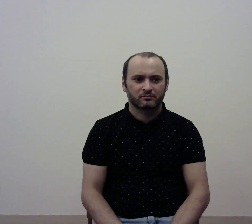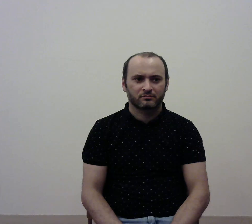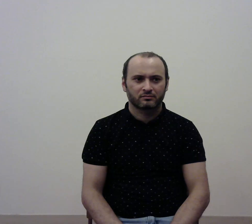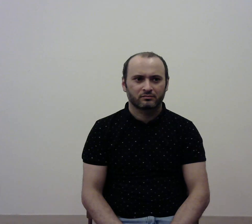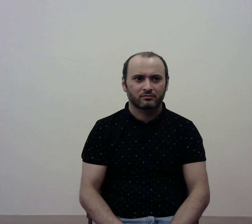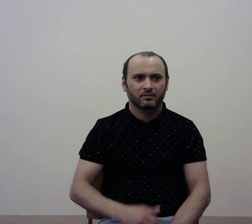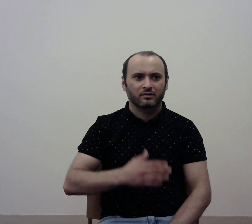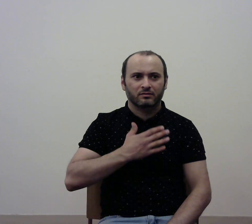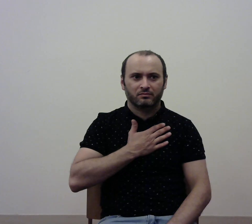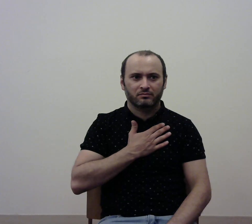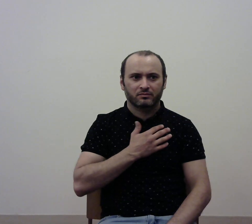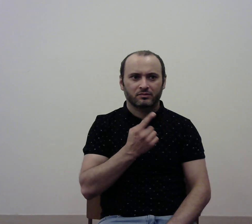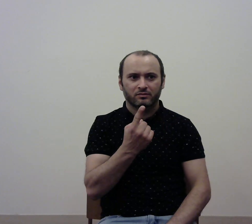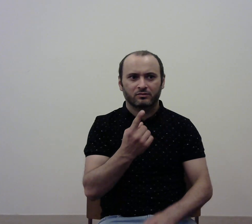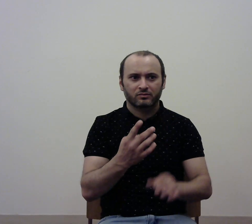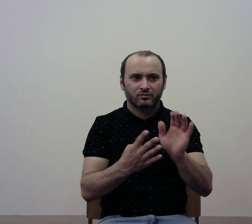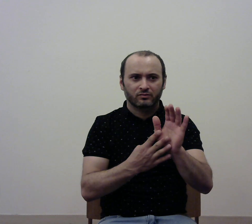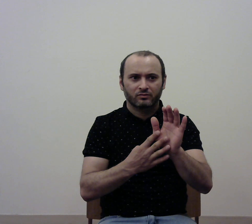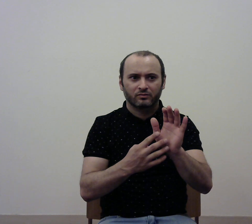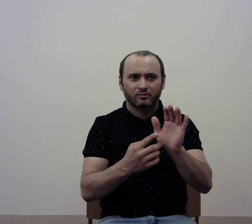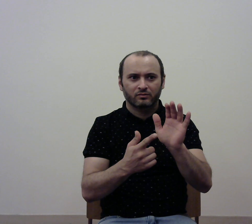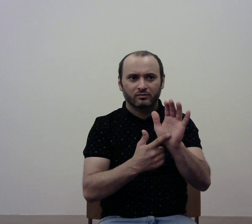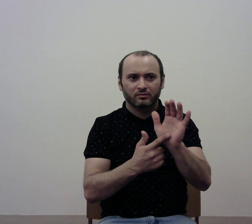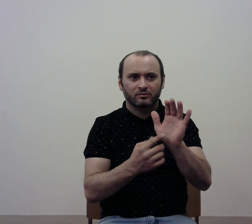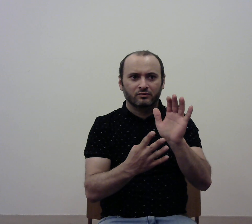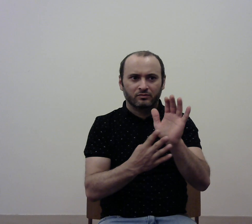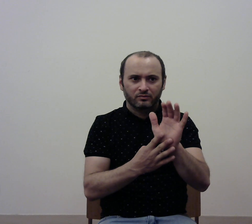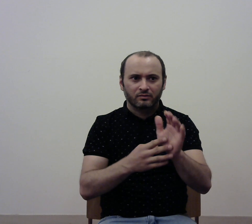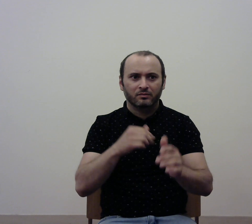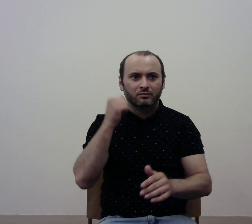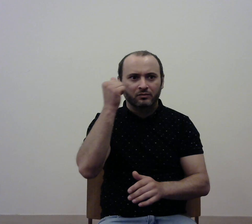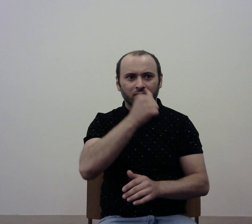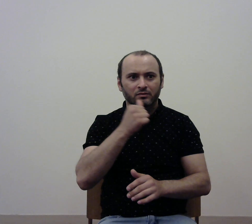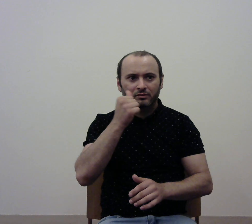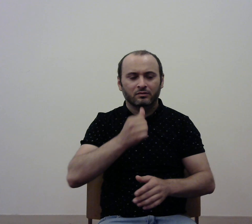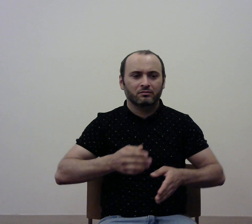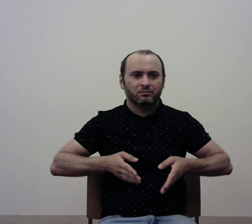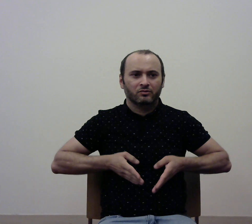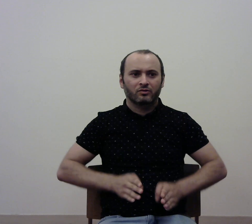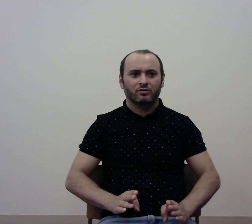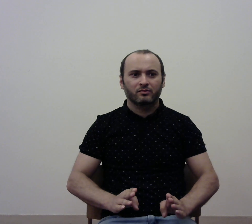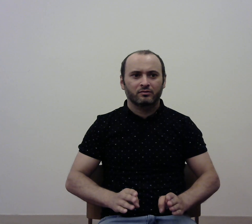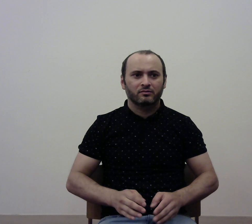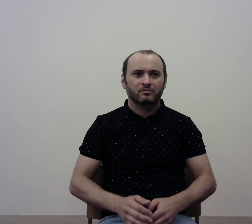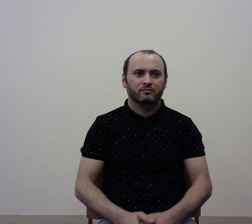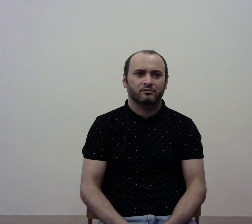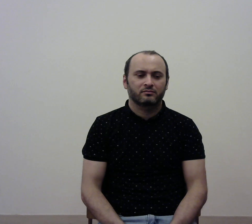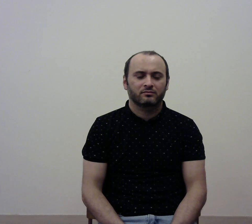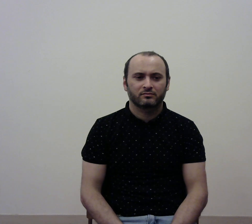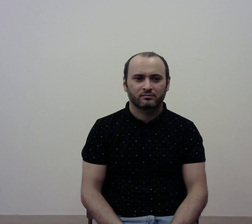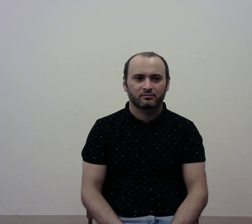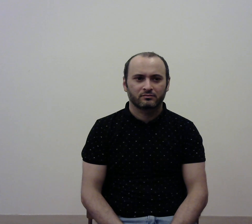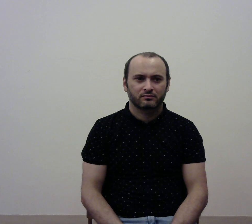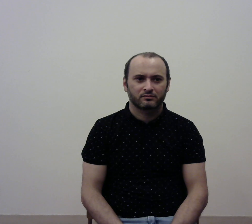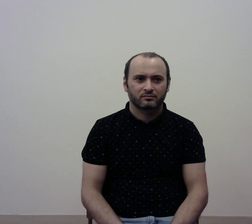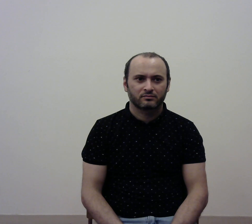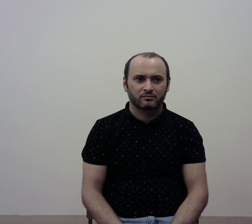Mən 1979-cu ildə anadan olmuşam